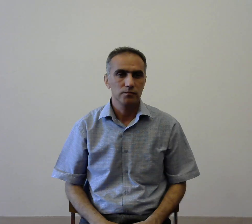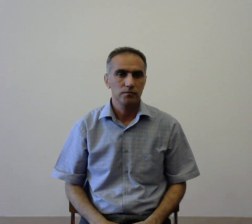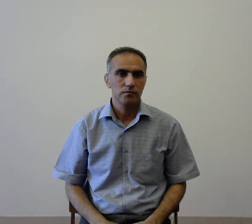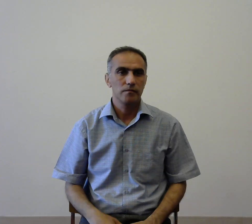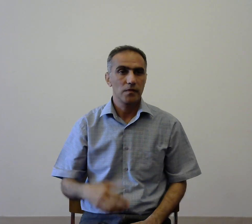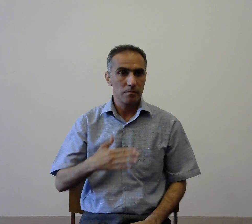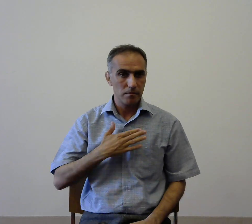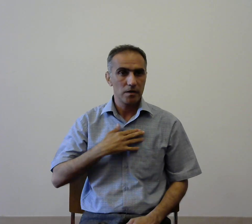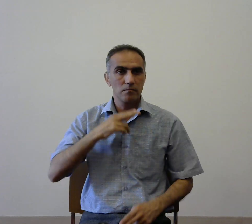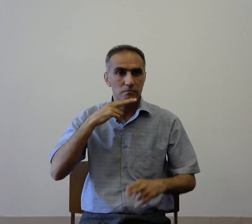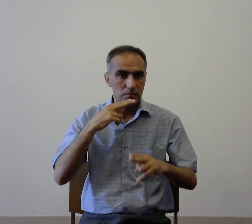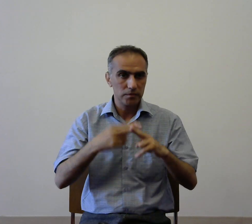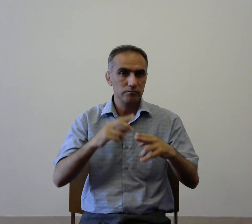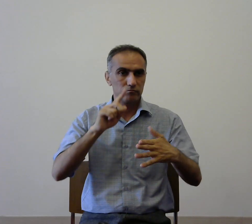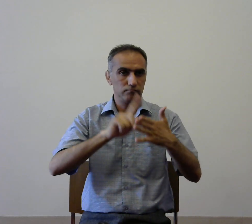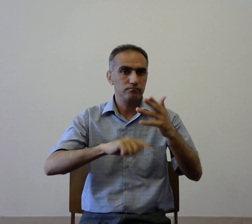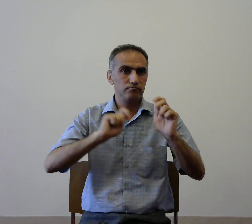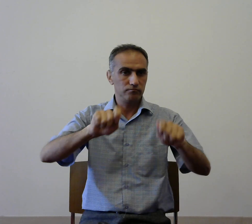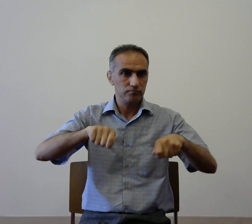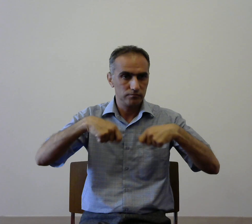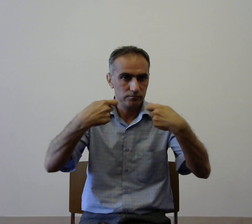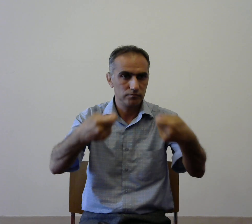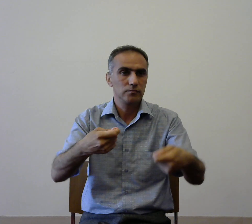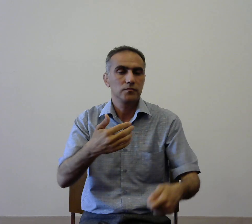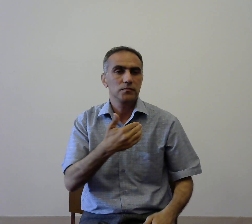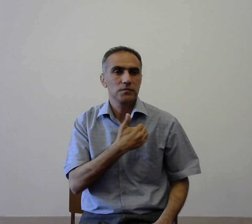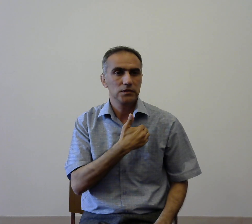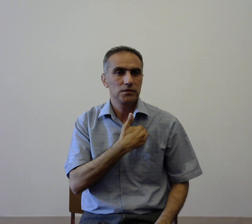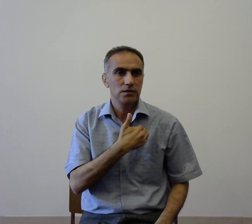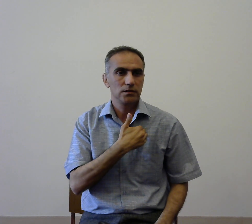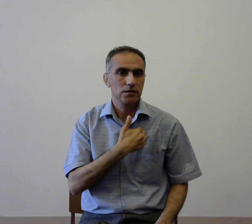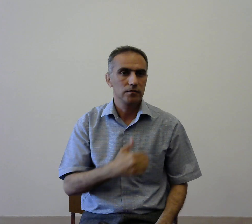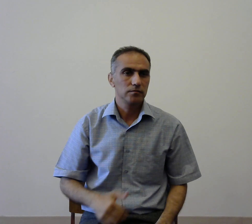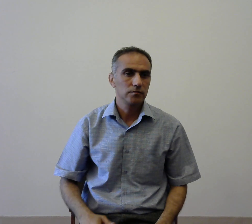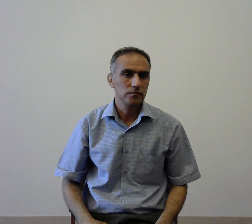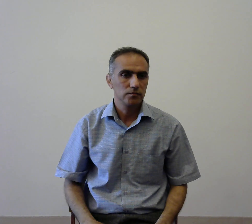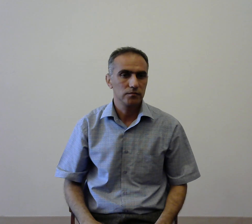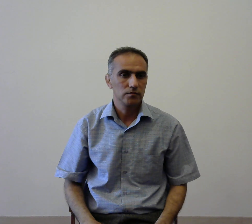Mən bacıma etibarnamə vermək istəyirəm